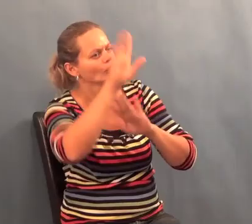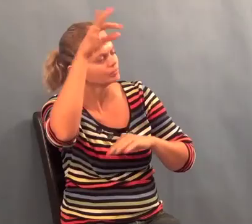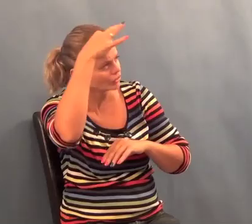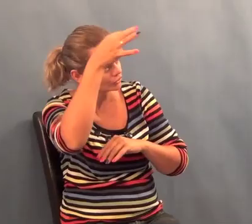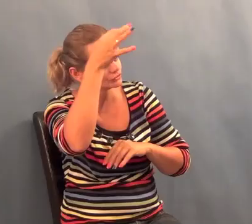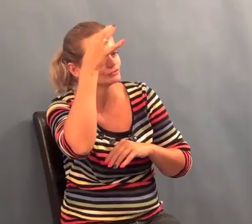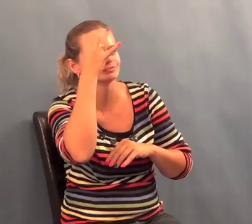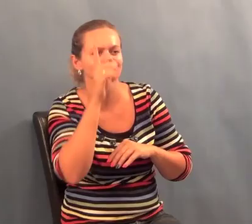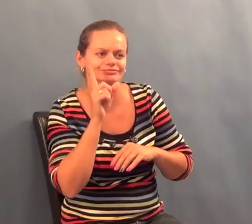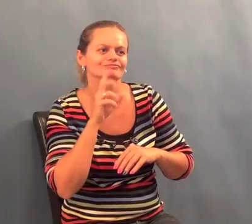Pożegnał się, powiedział dobranoc.